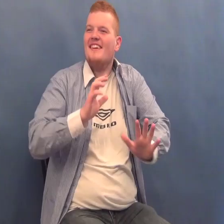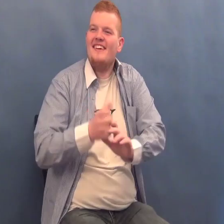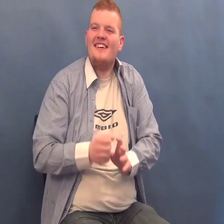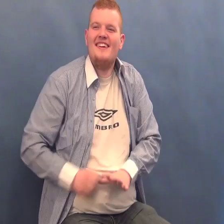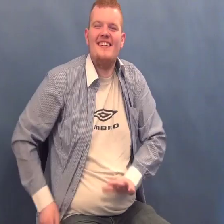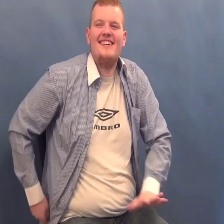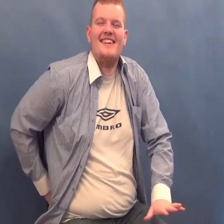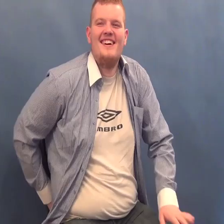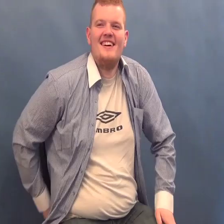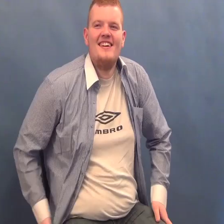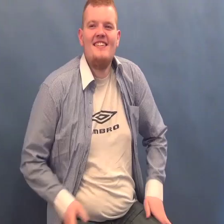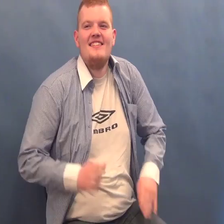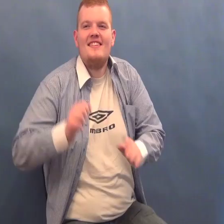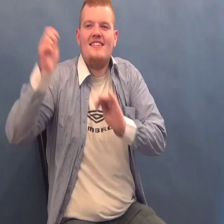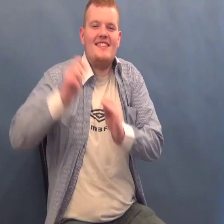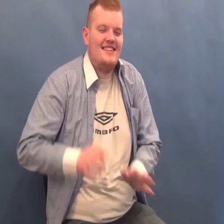Chowa to coś do kieszeni.